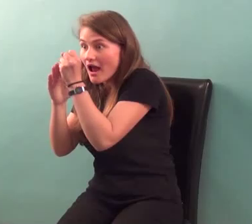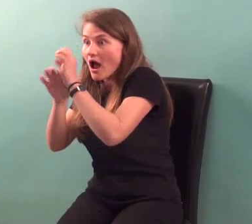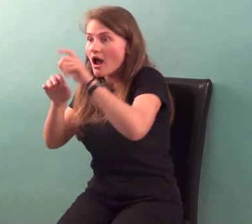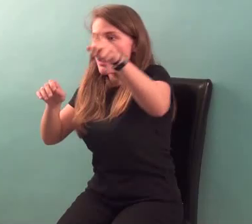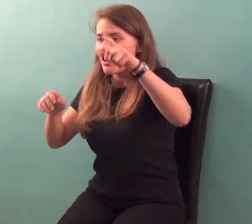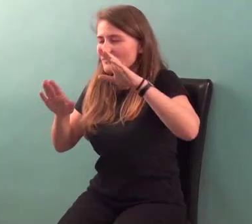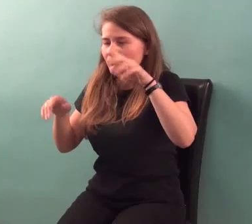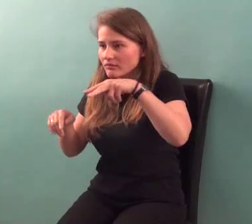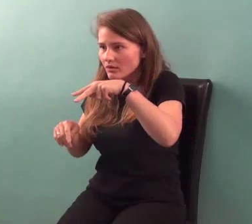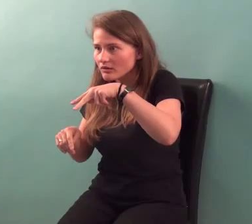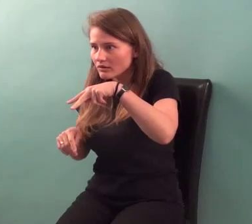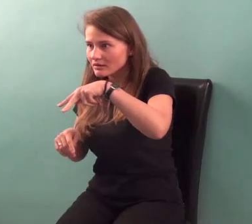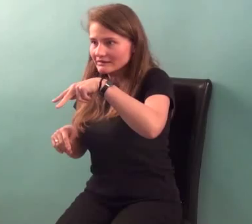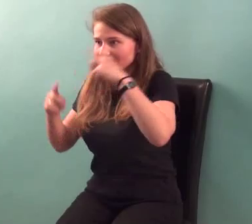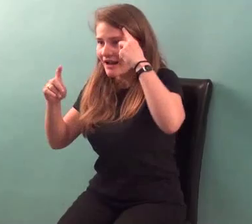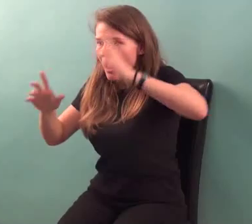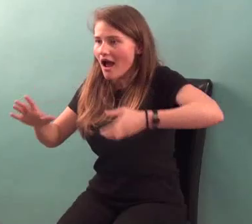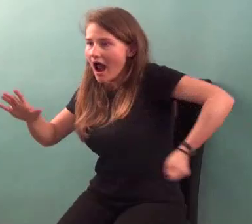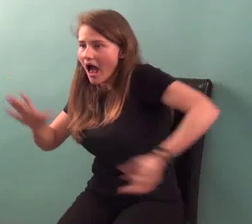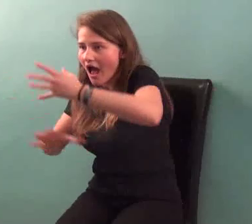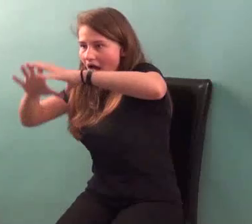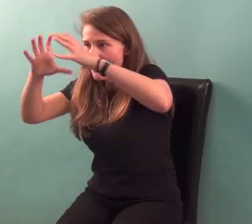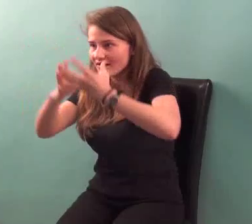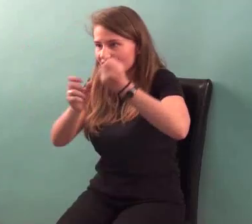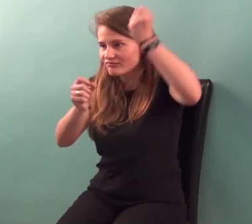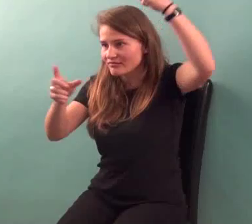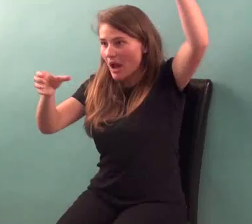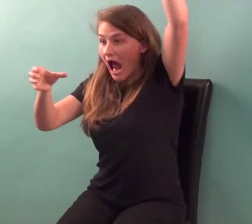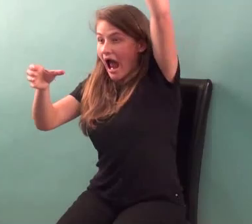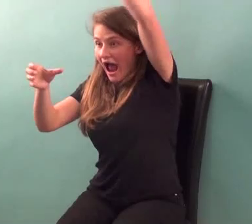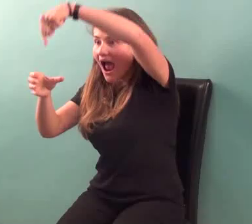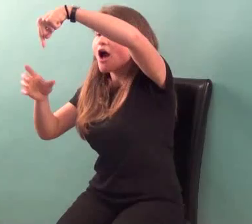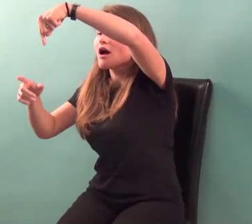Akurat ten ptaszek zauważa go, wpada na pomysł, bierze kulę do kręgli i wrzuca do rynny.